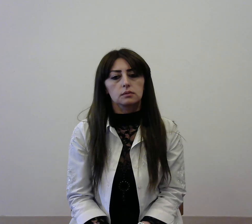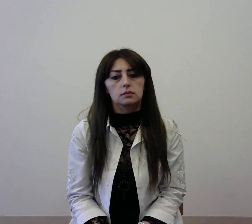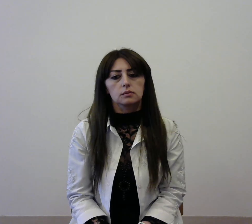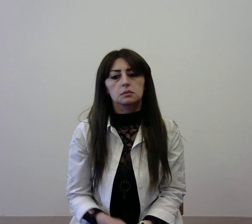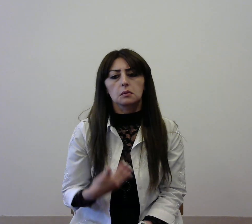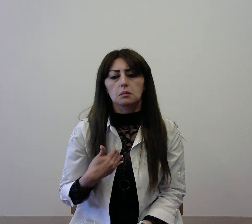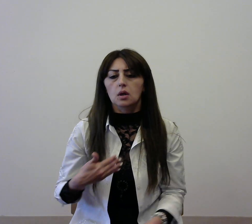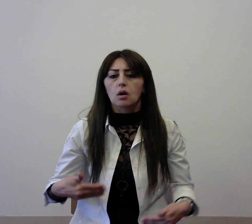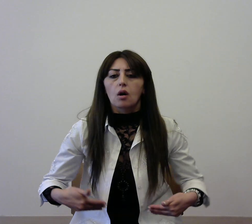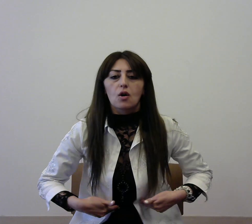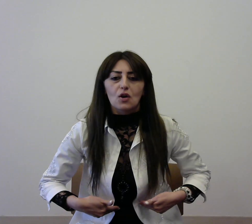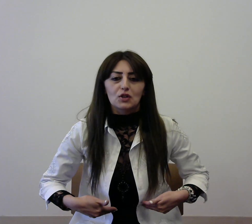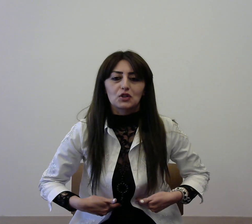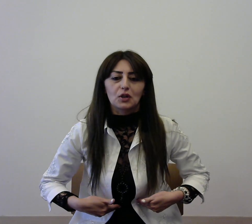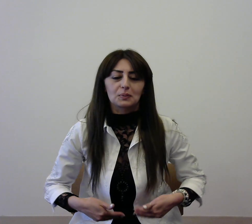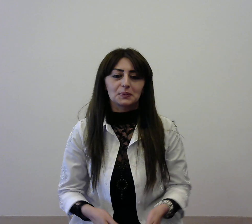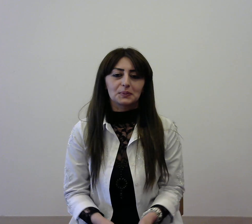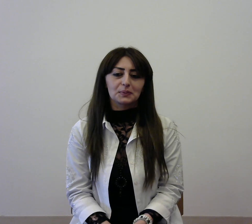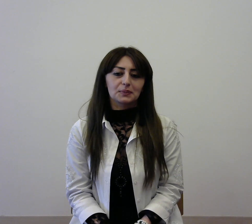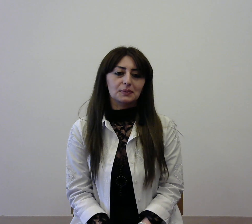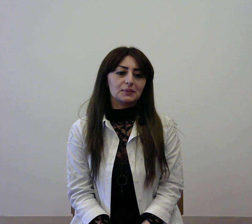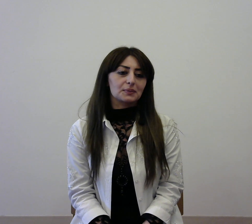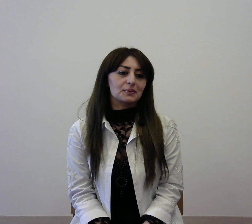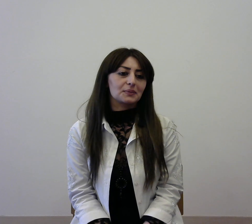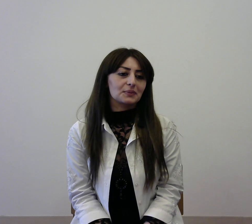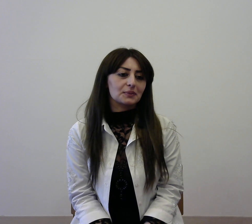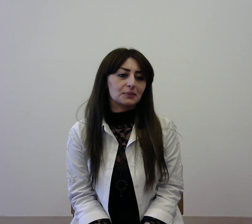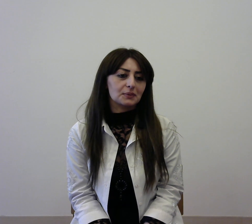Mən acam